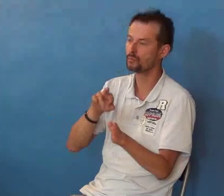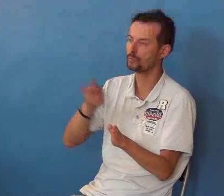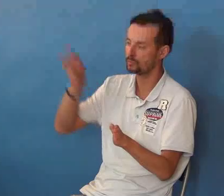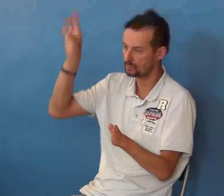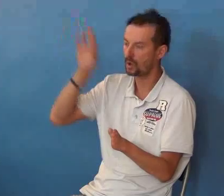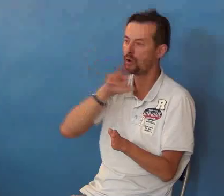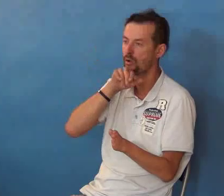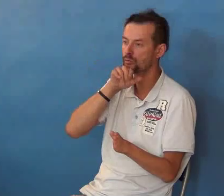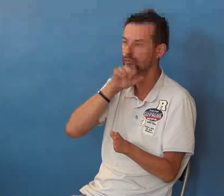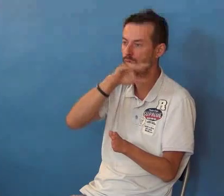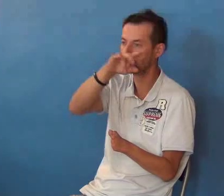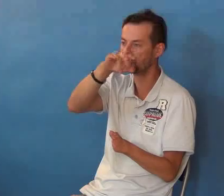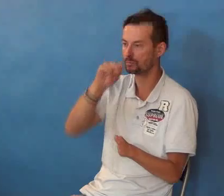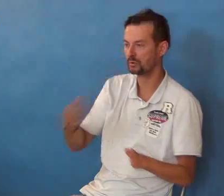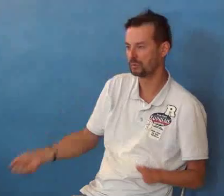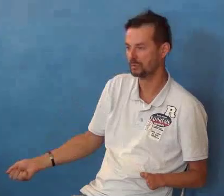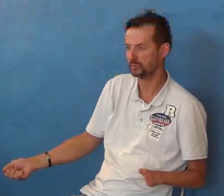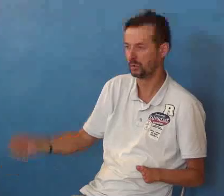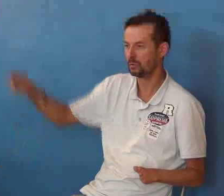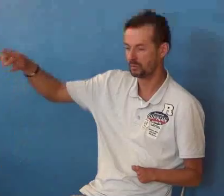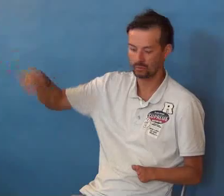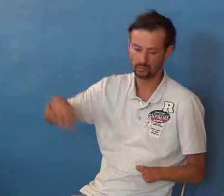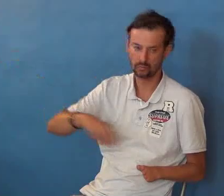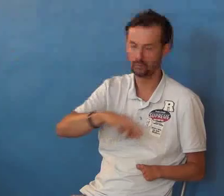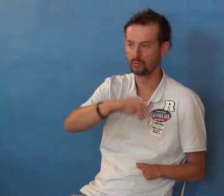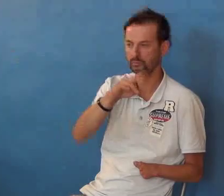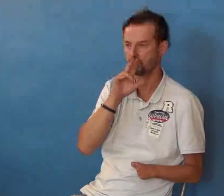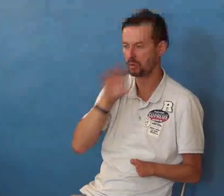Zjawia się koza prowadzona na smyczy, przechodzi koło owoców i nic się nie dzieje, nie zjada ich.